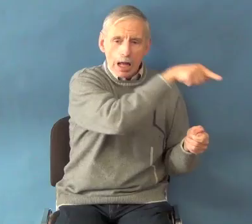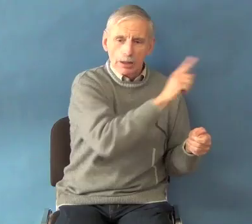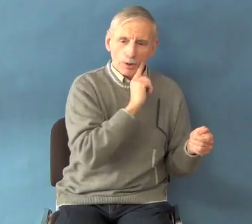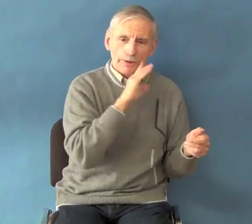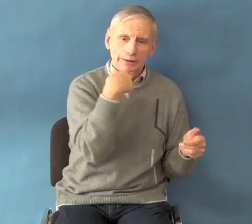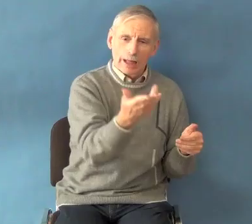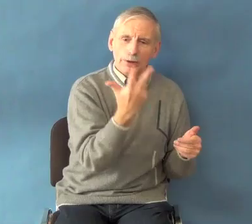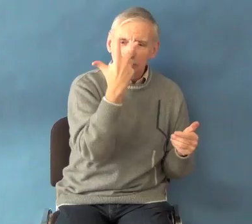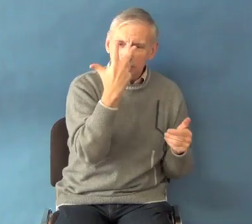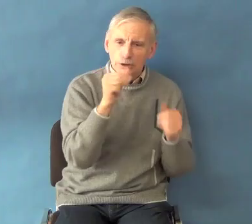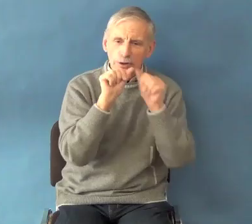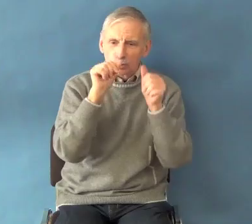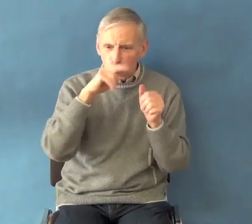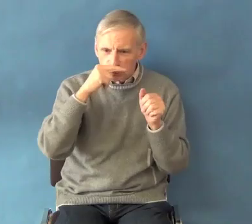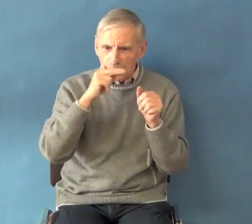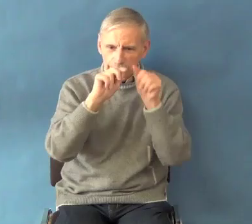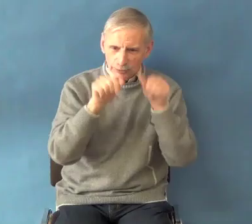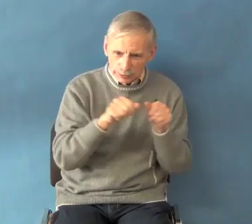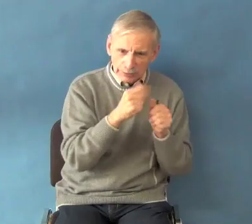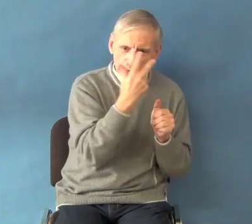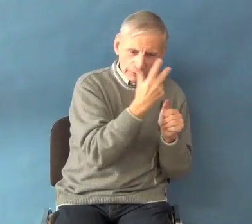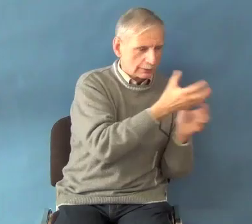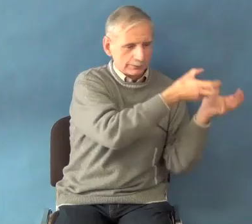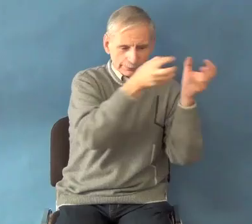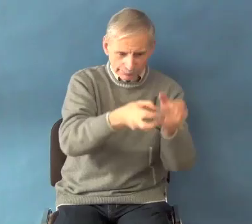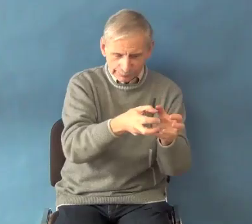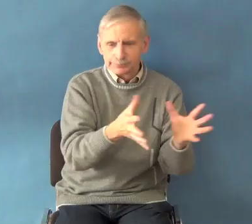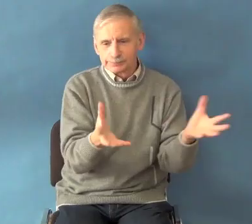Chłopak daje mu trzy gruszki.